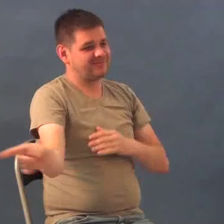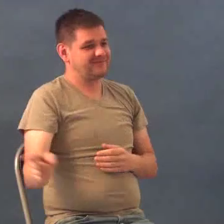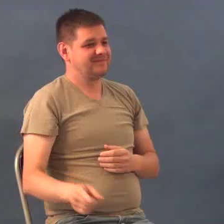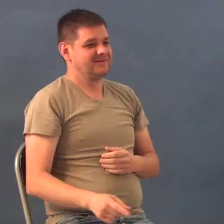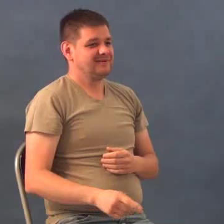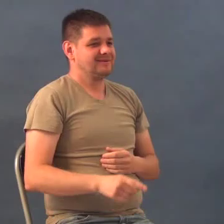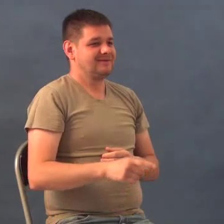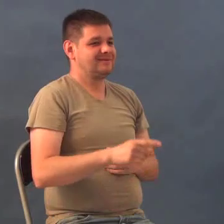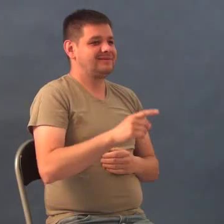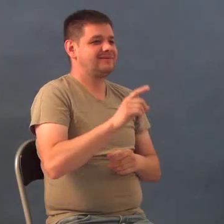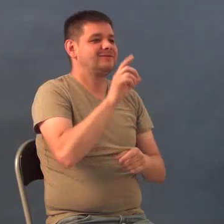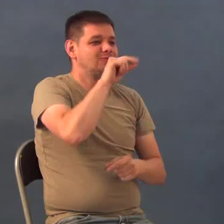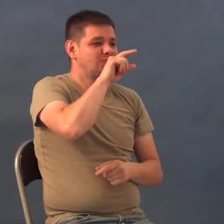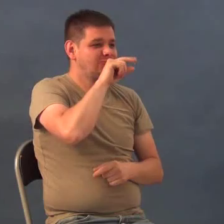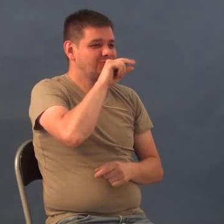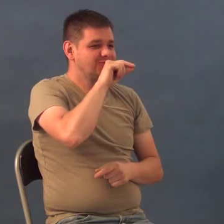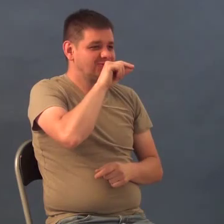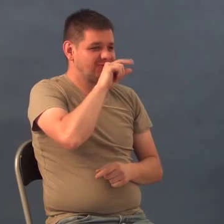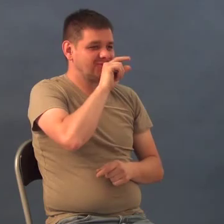Ptak to zrobił.